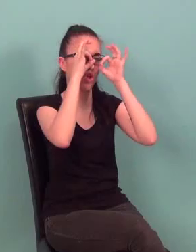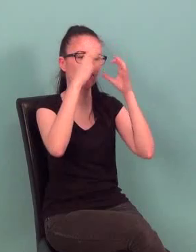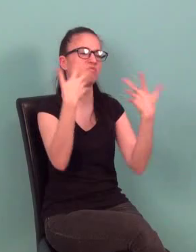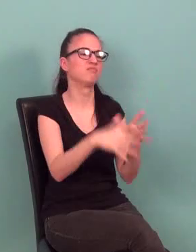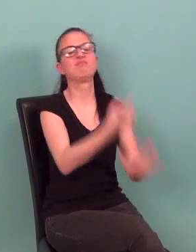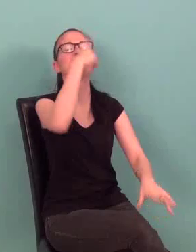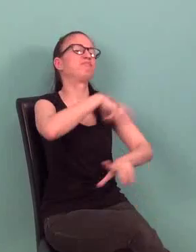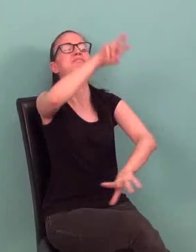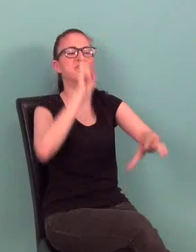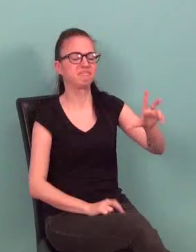Sowa się z niej szybko wychyla, a chłopiec spada na ziemię.